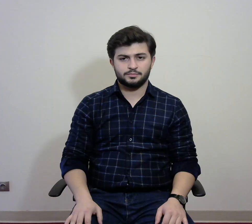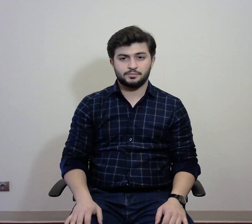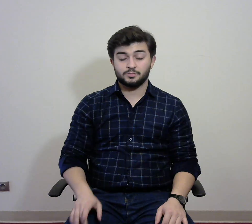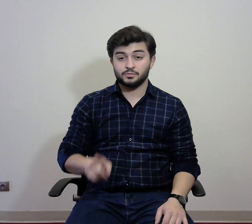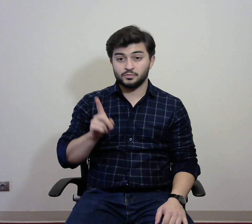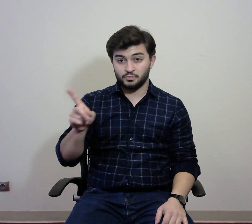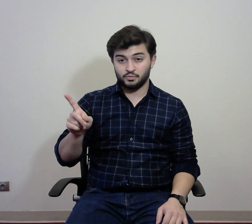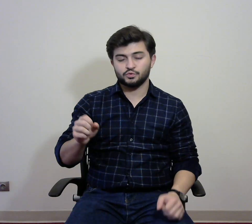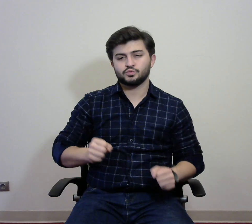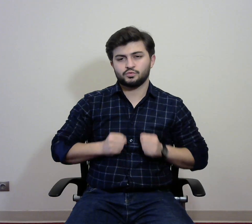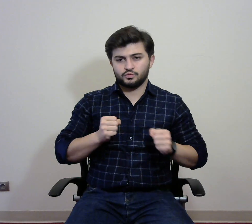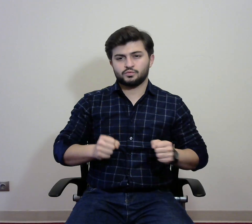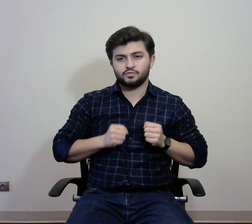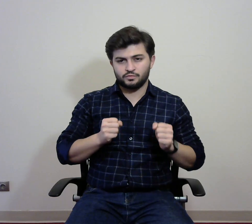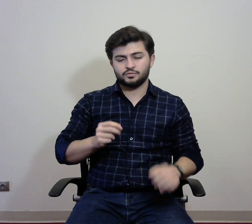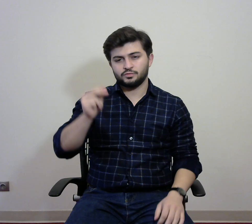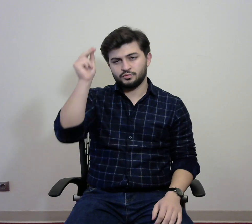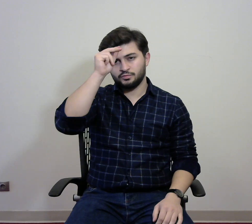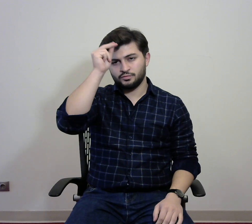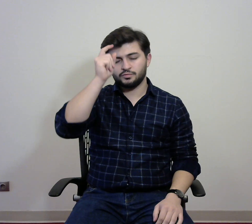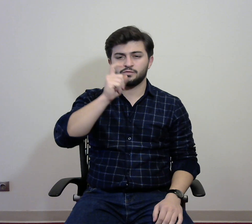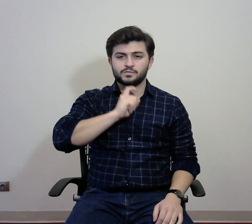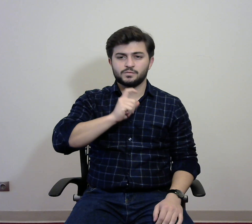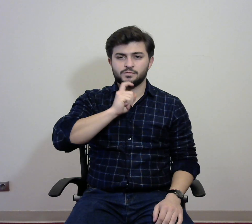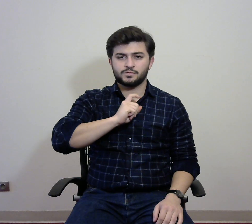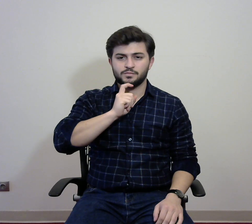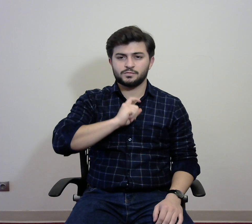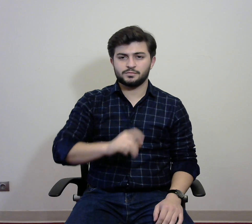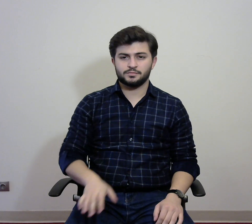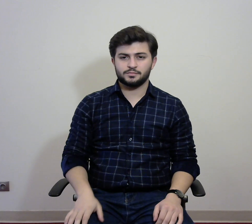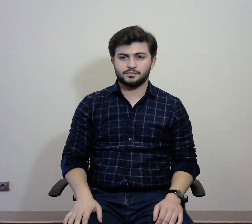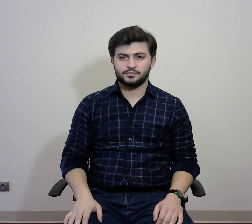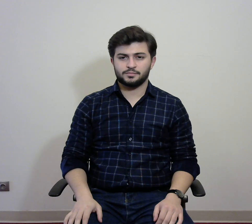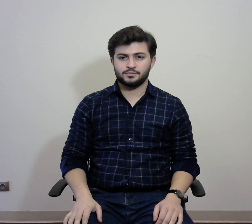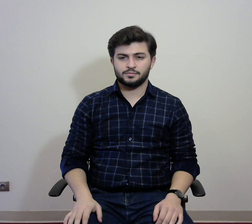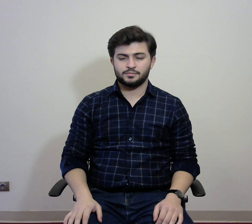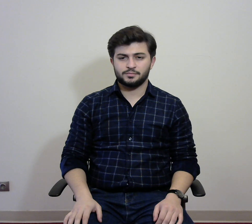O çalışqan şagirddir